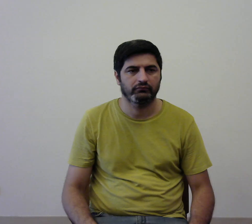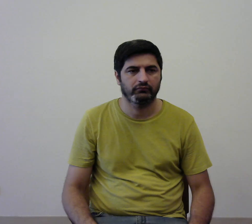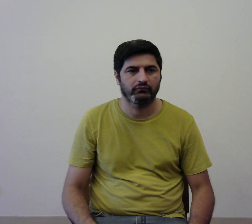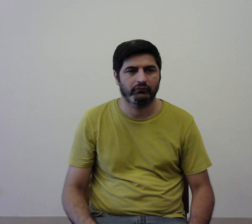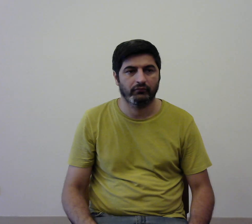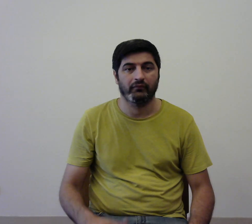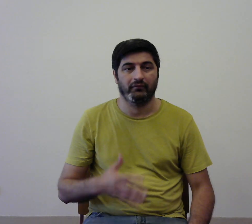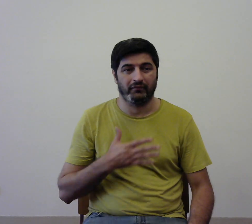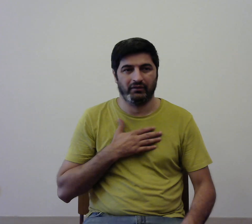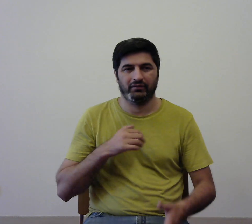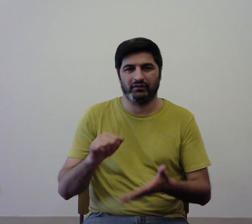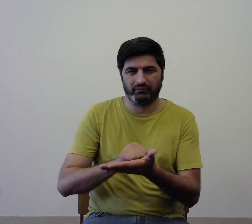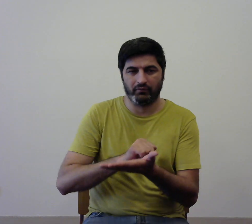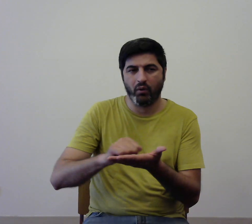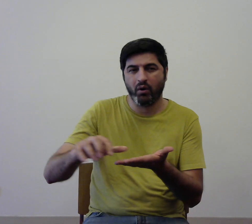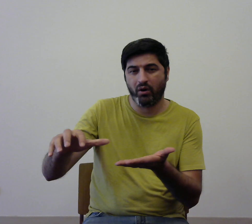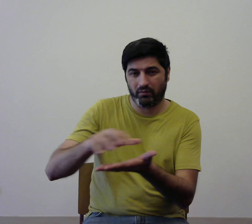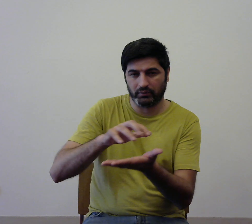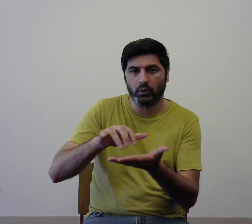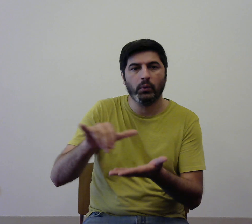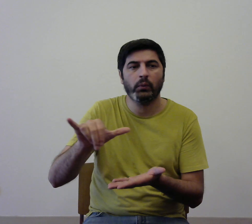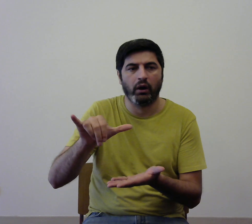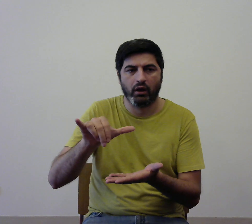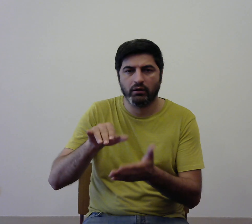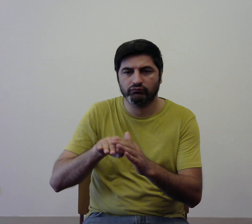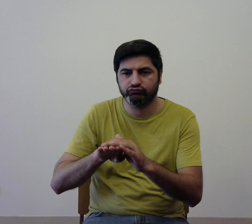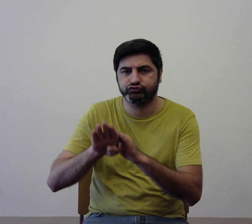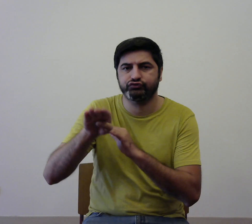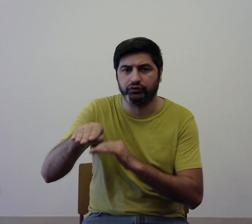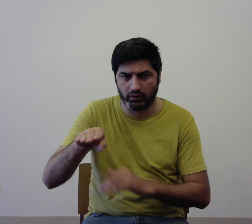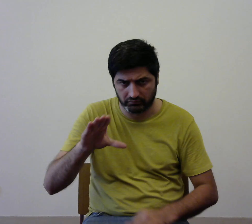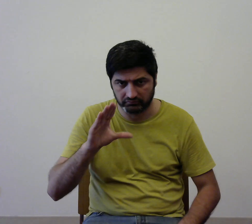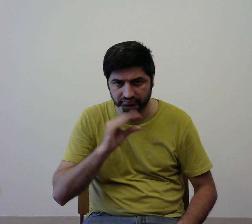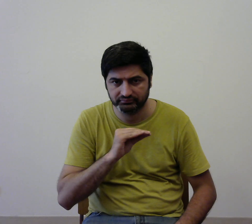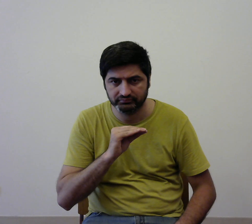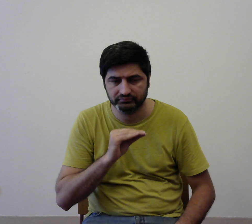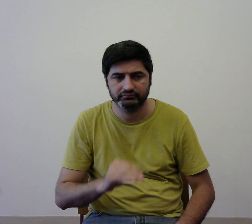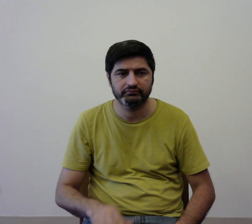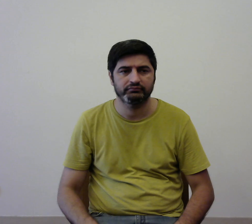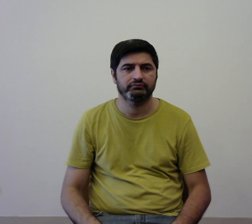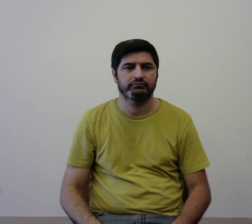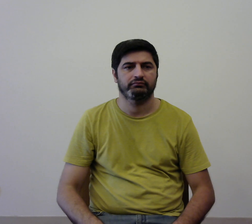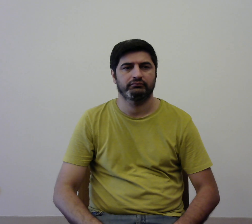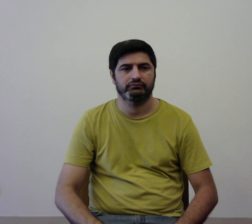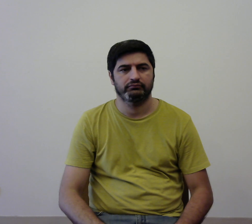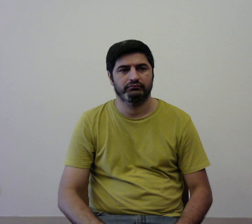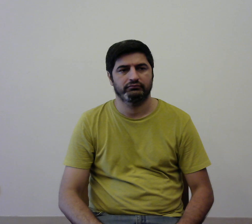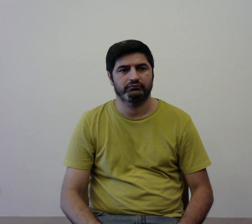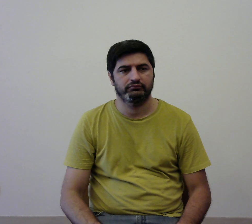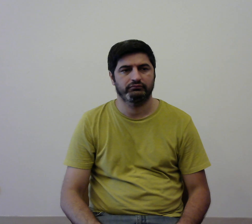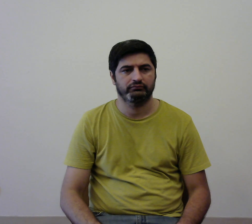Mən sənədlərin surətini harada çıxara bilərəm?